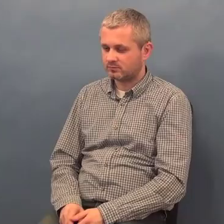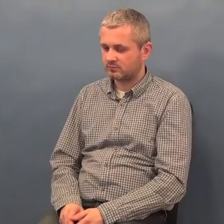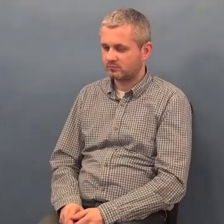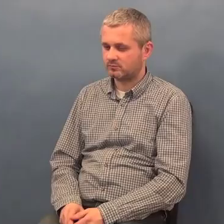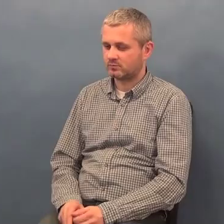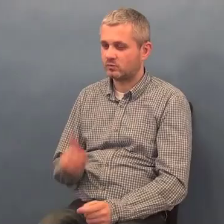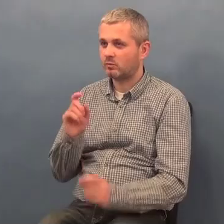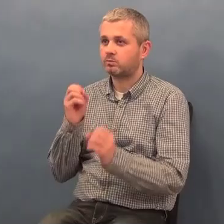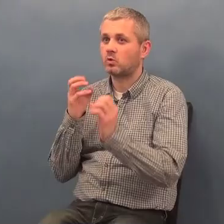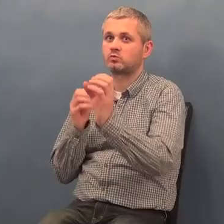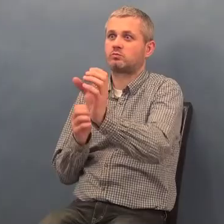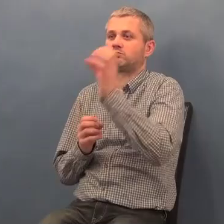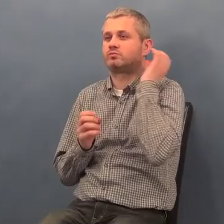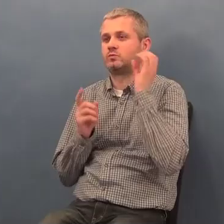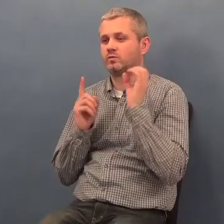Uważać na nadjeżdżający pociąg.